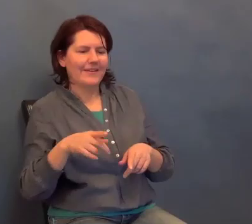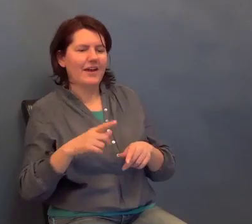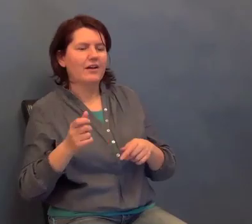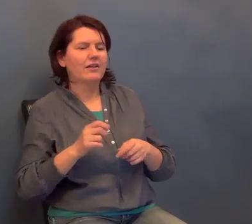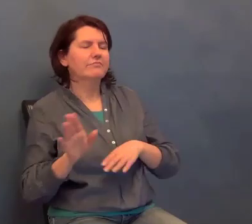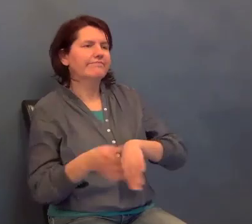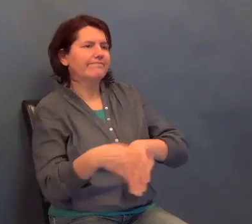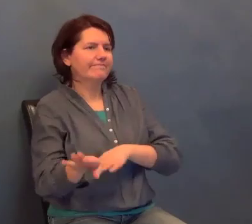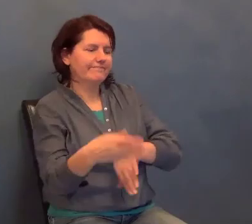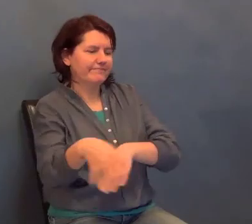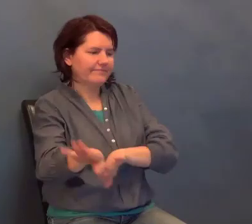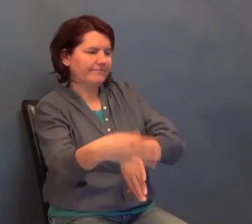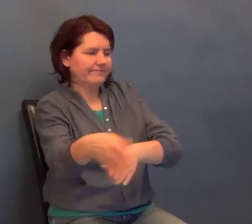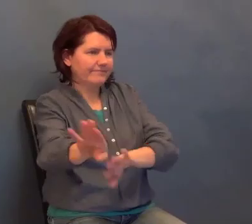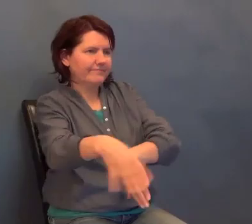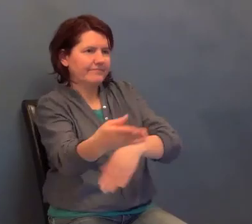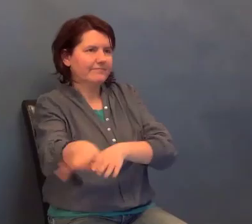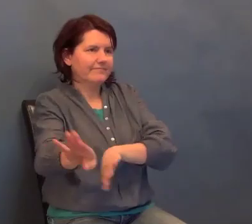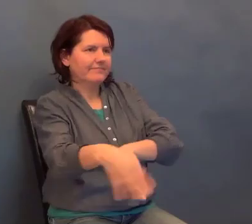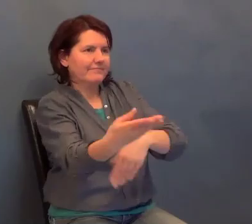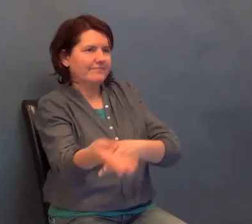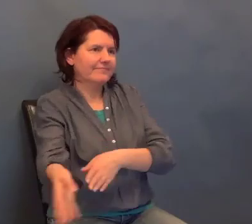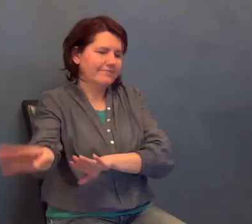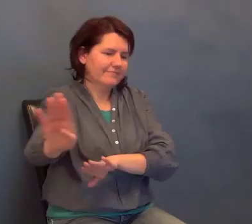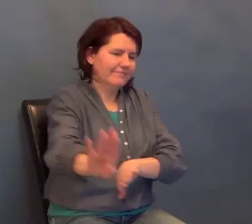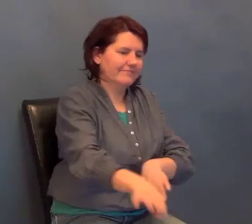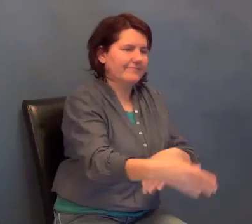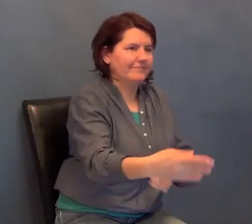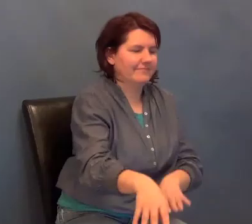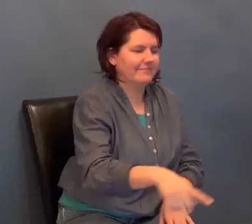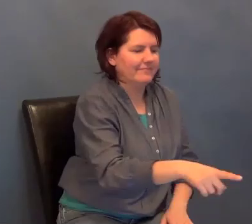To deskorolka.